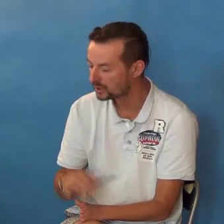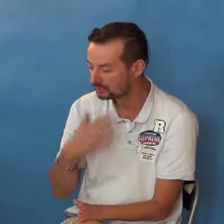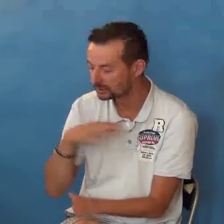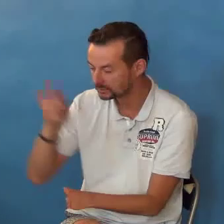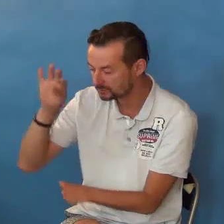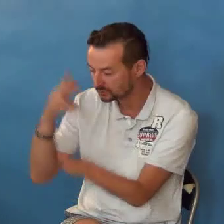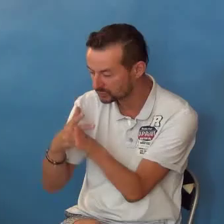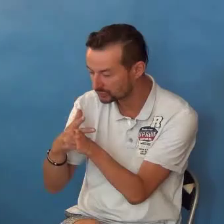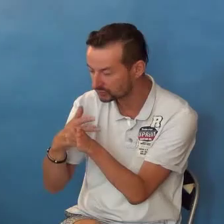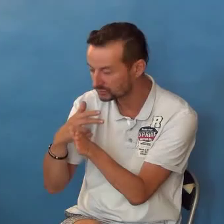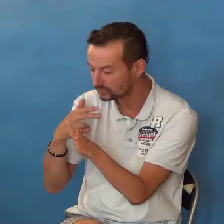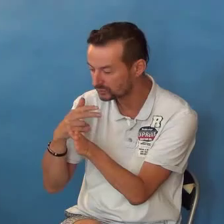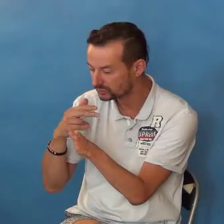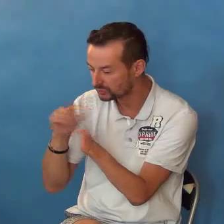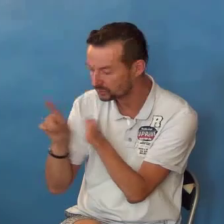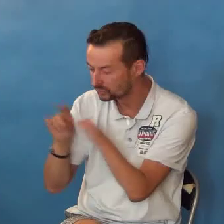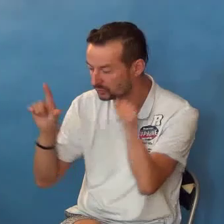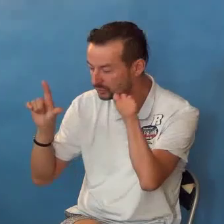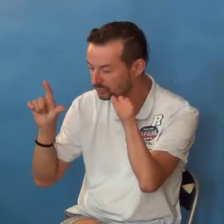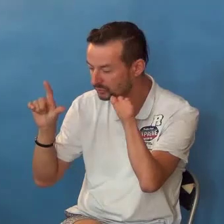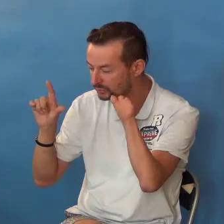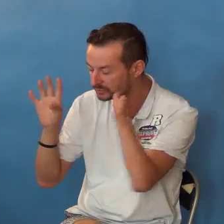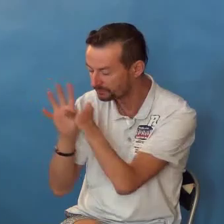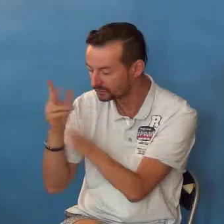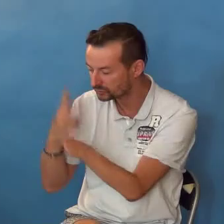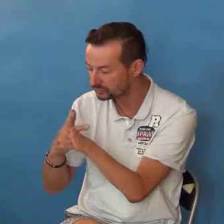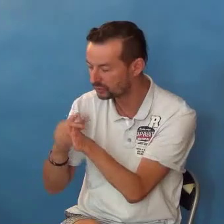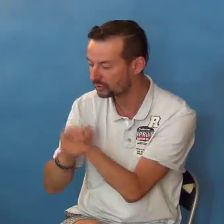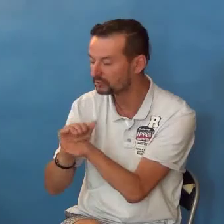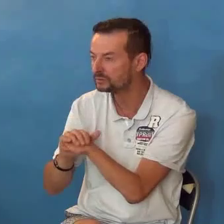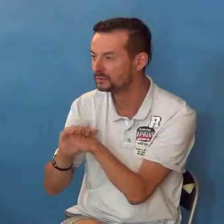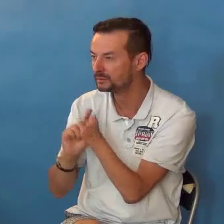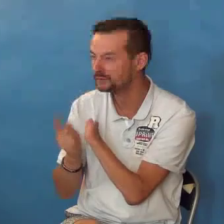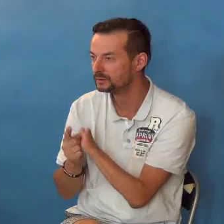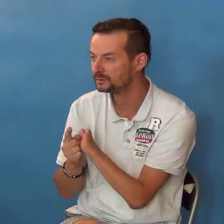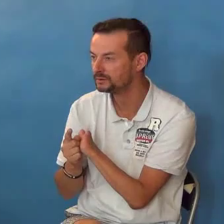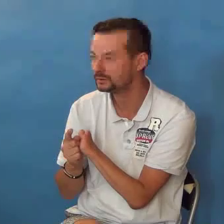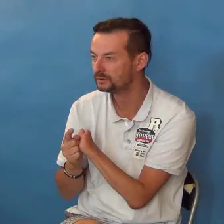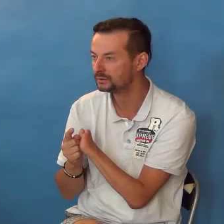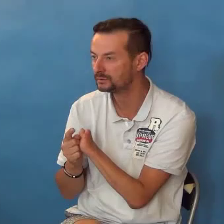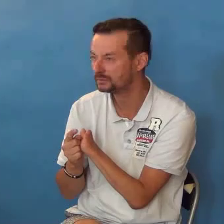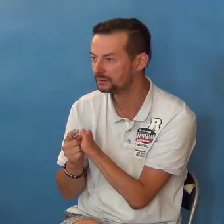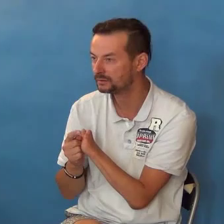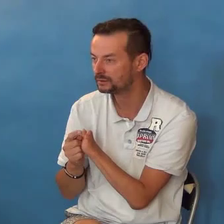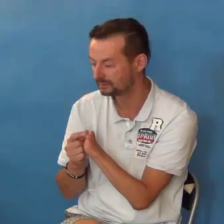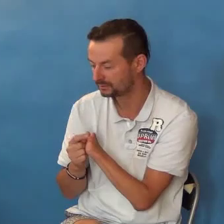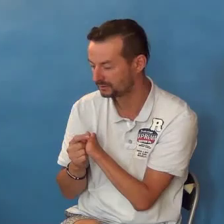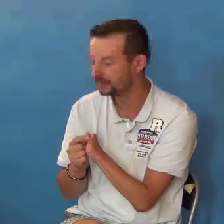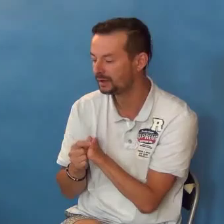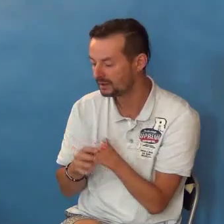Od czwartej trzydzieści do siódmej trzydzieści widzę się z koleżanką.